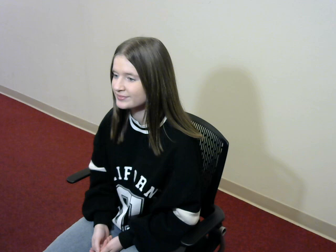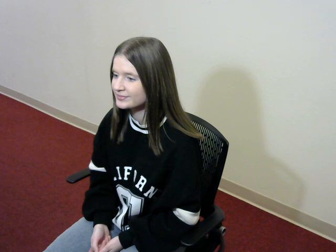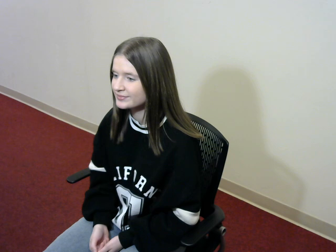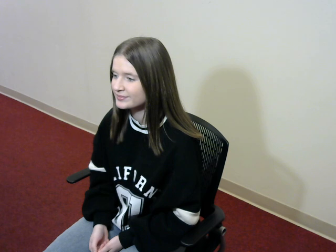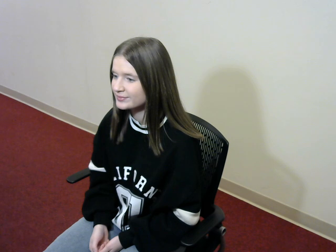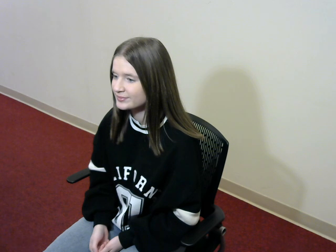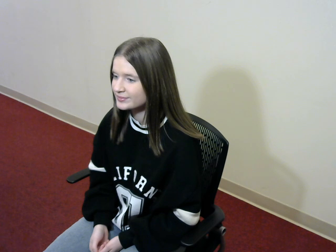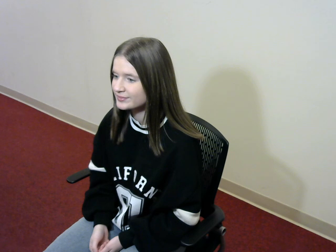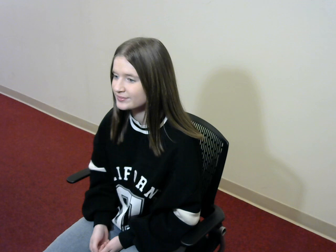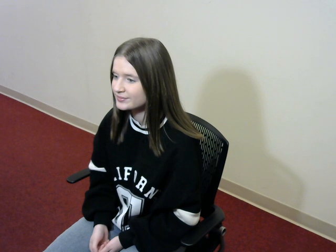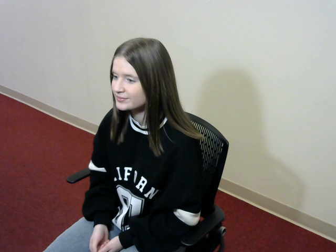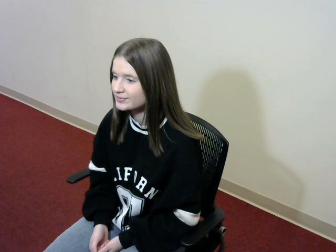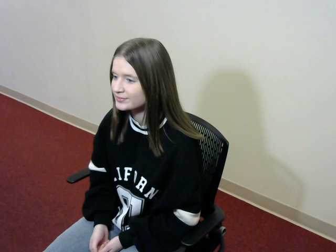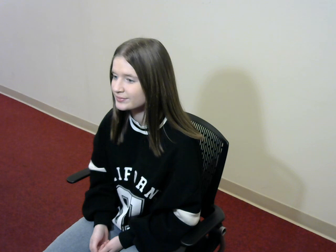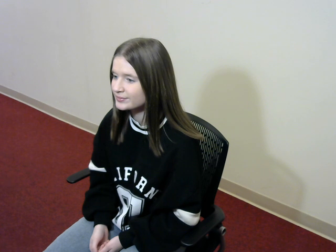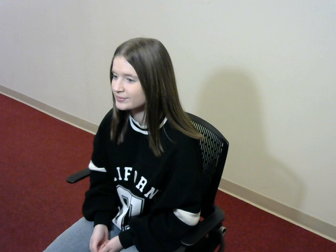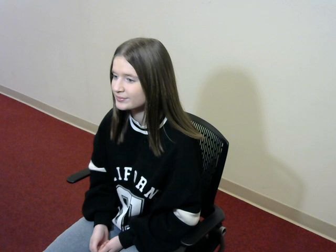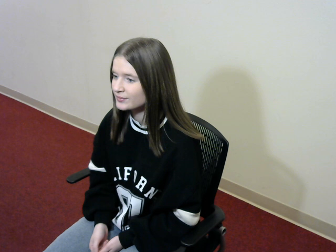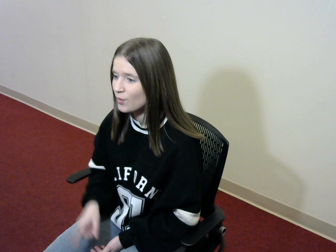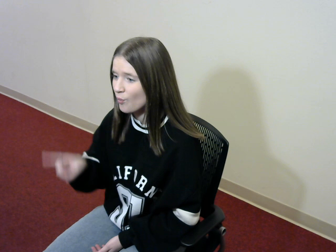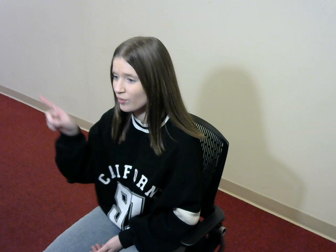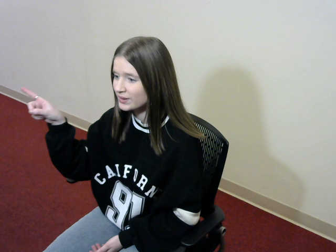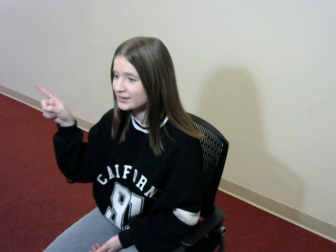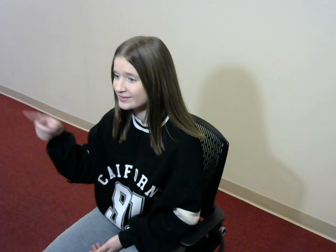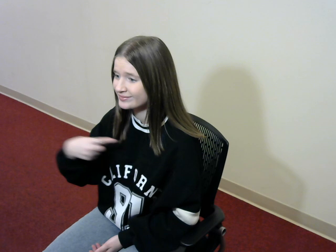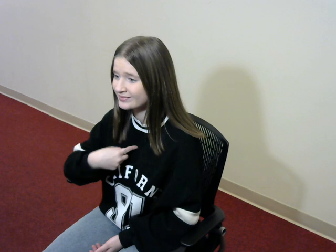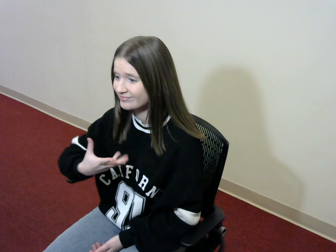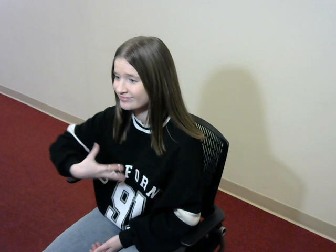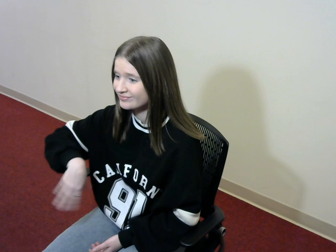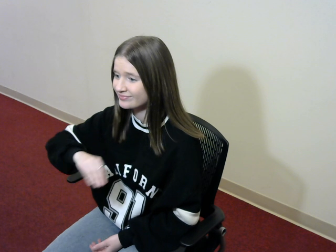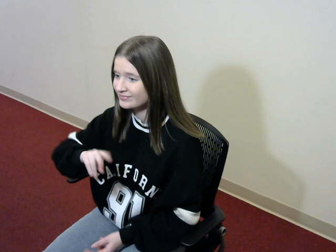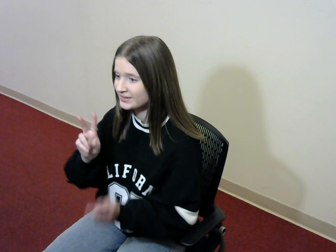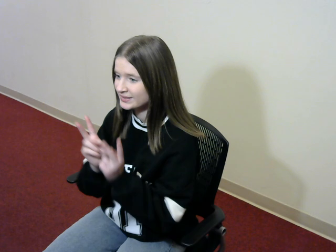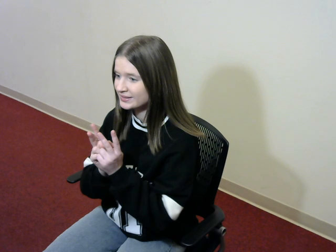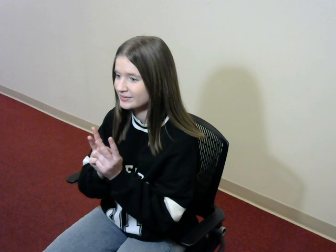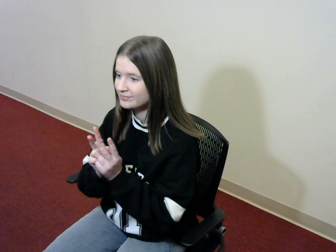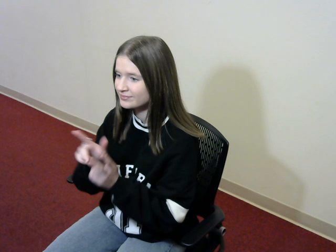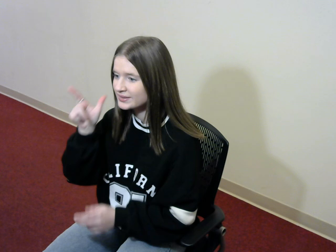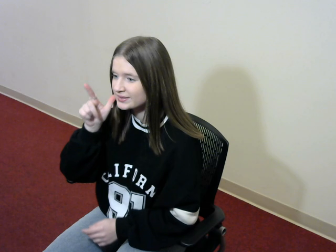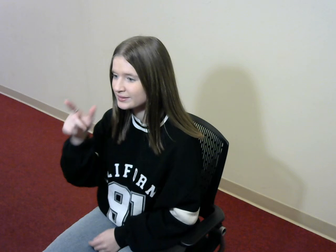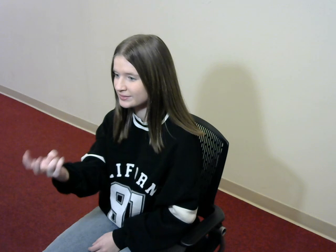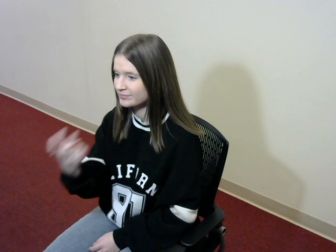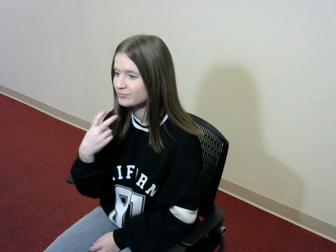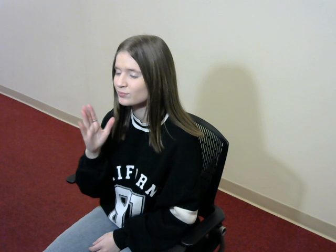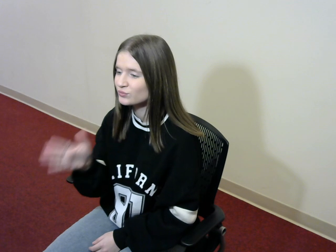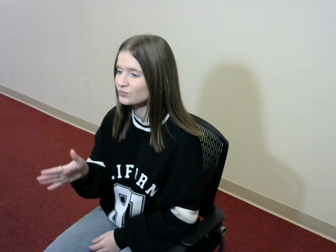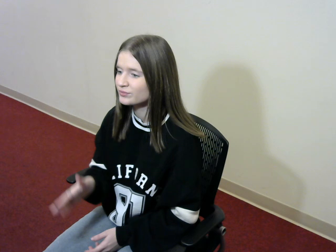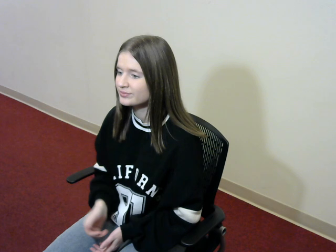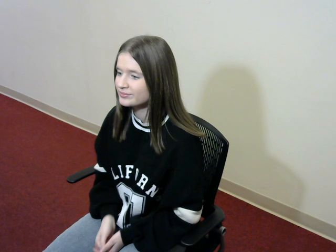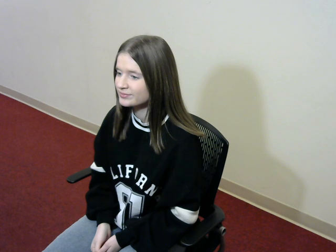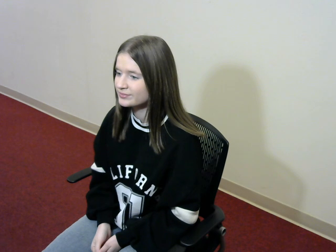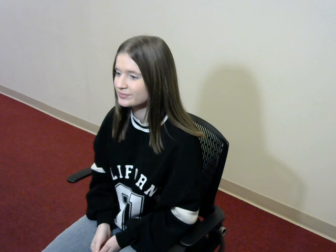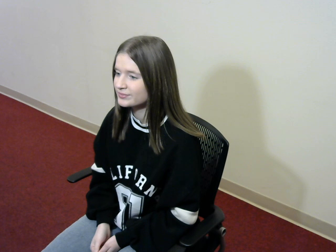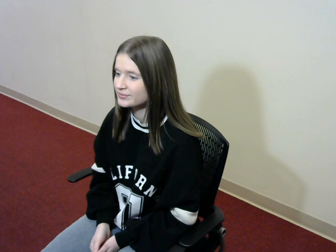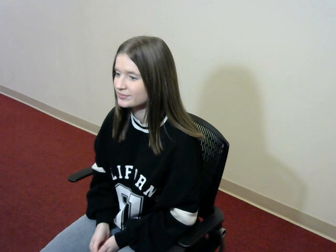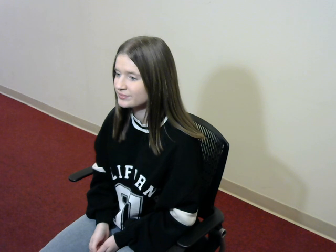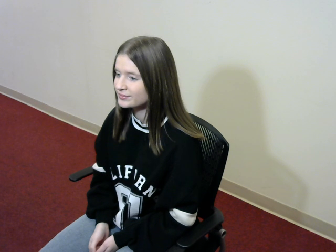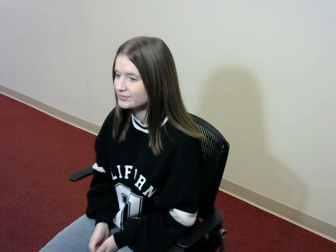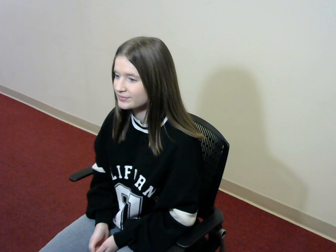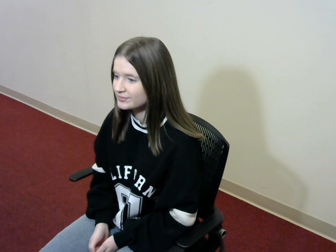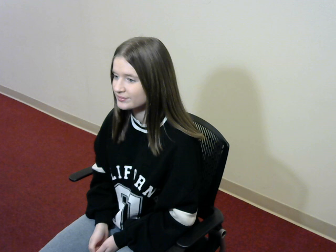O, bizi görməyə birisigün gələcək